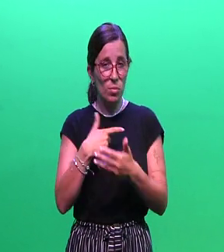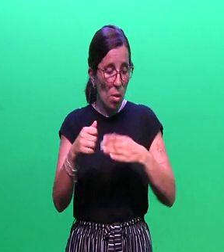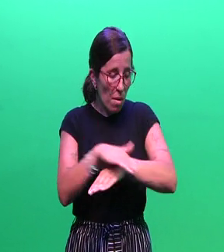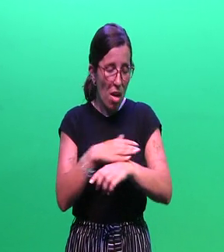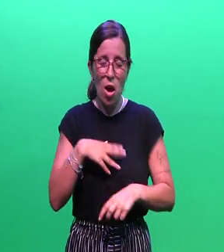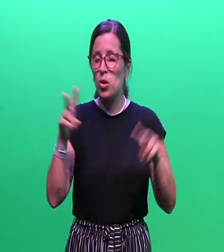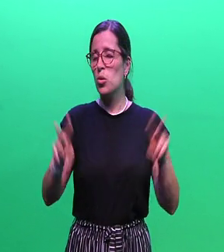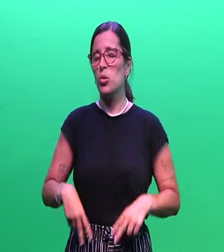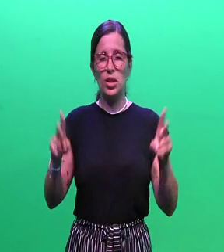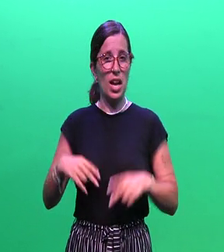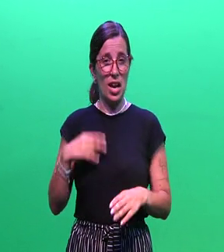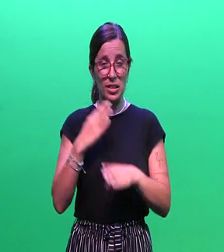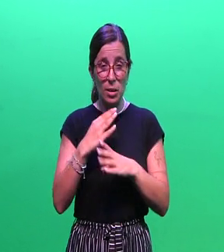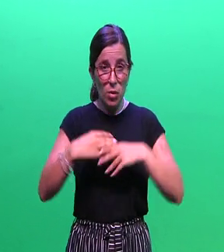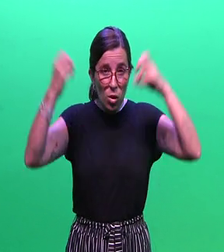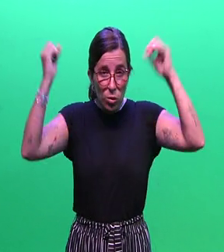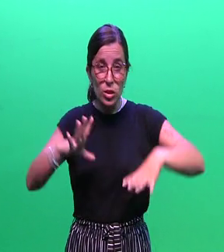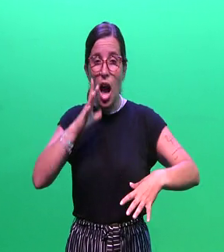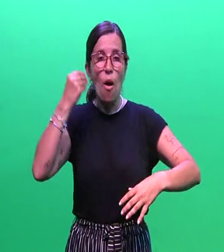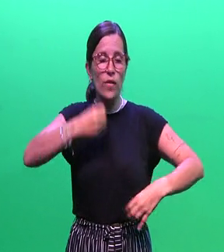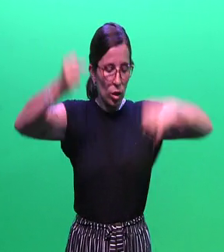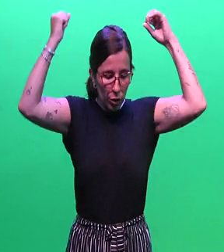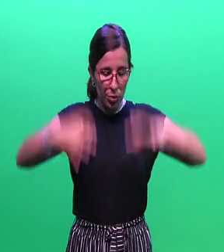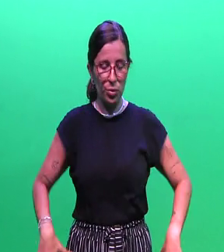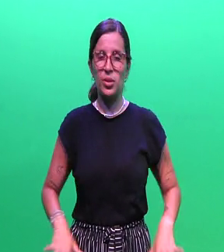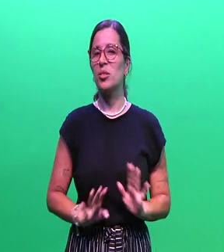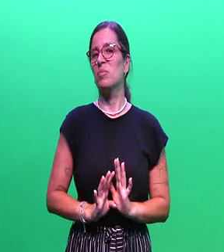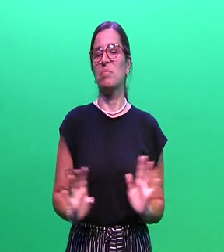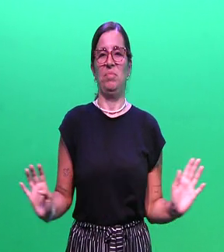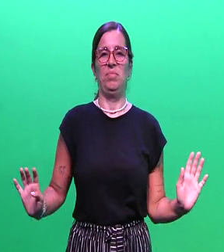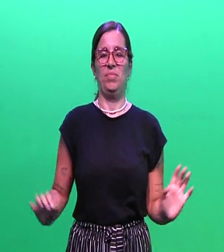No em poso mai pomada, sempre em dutxo amb aigua freda i ja està.